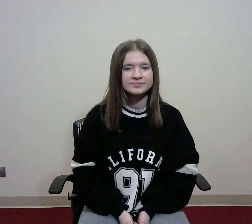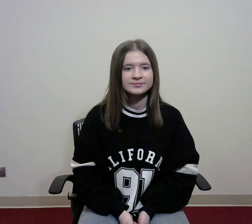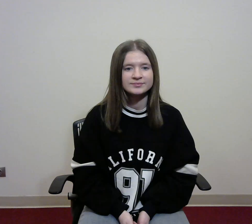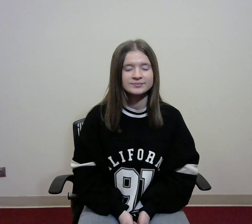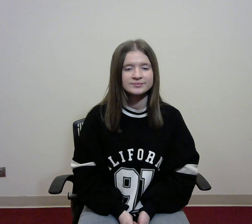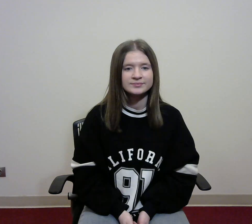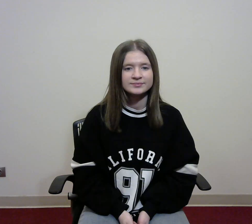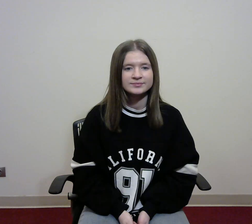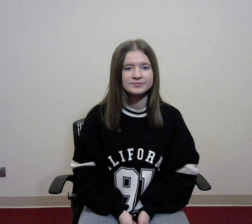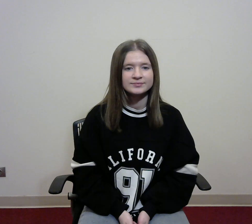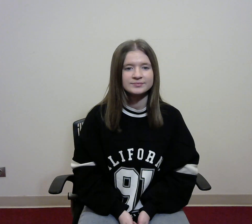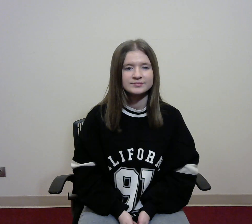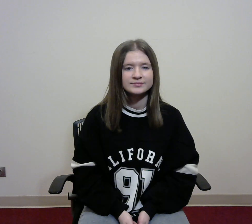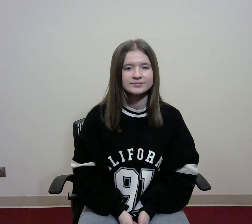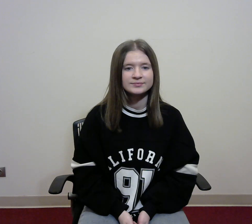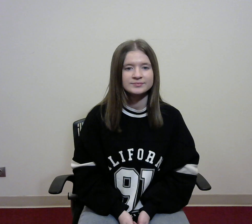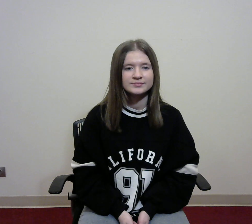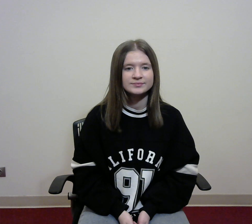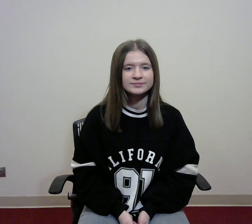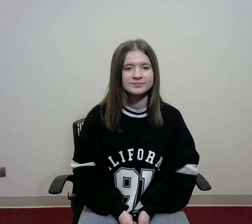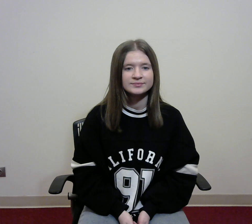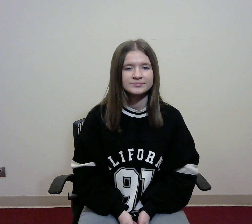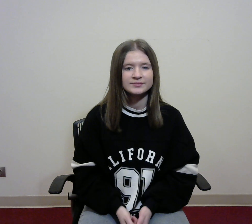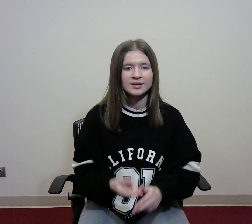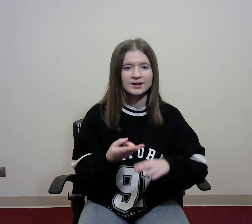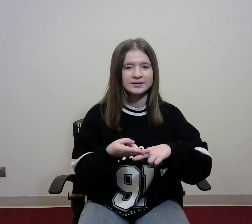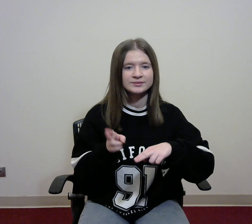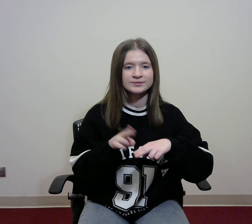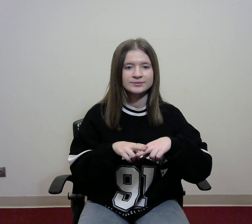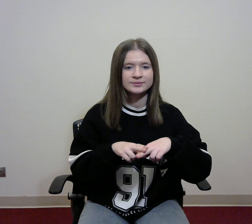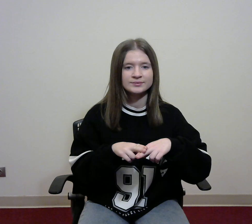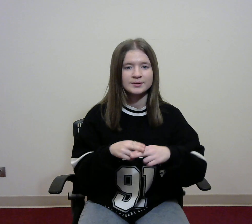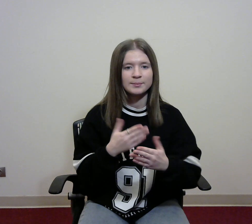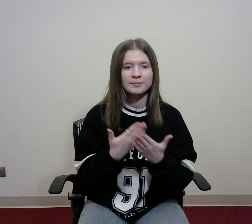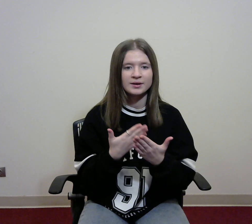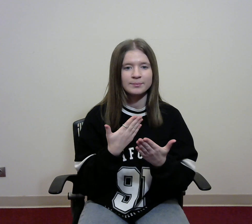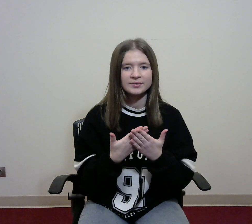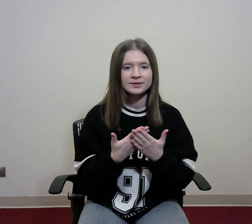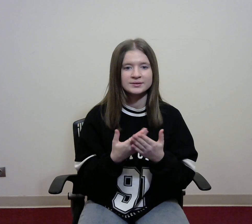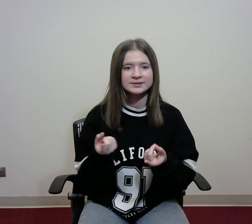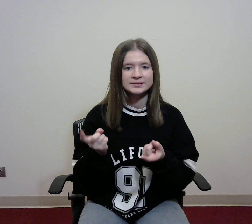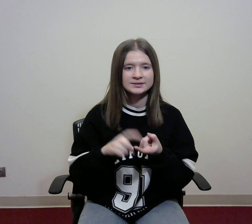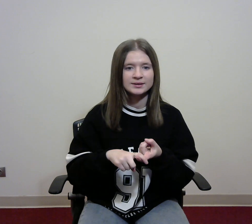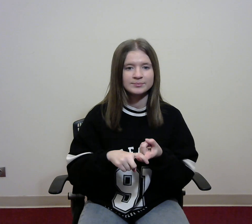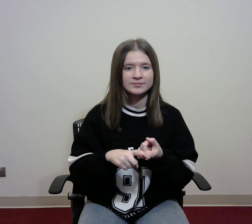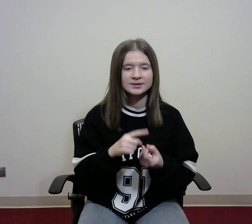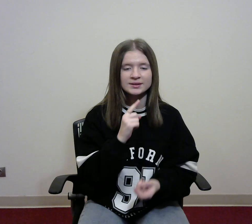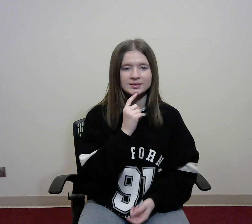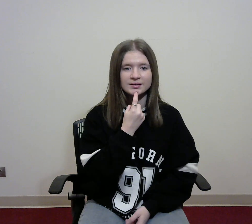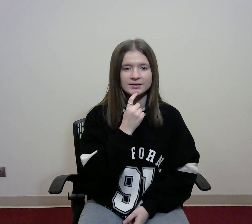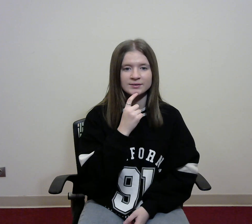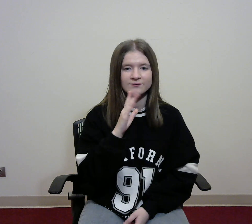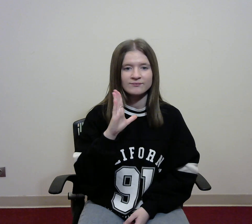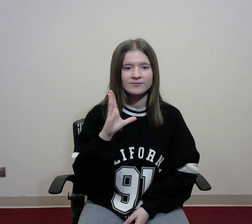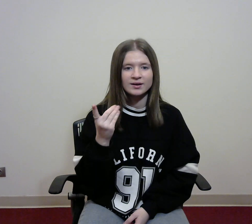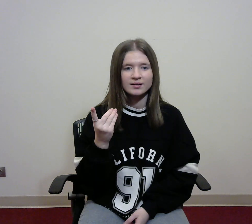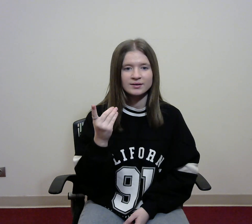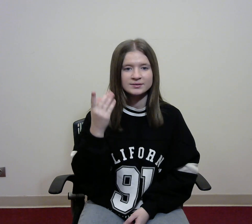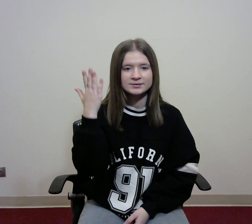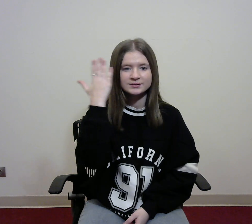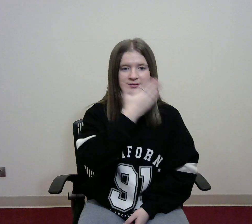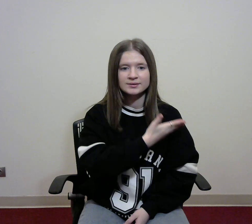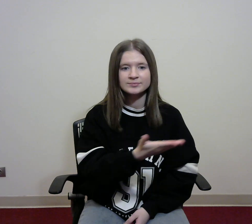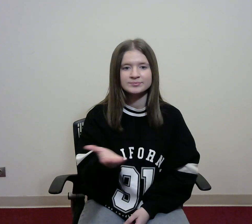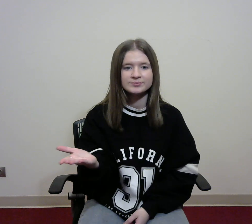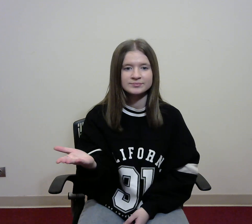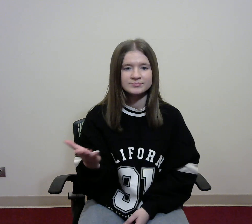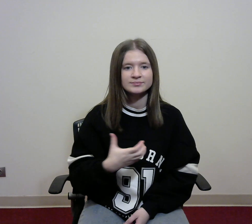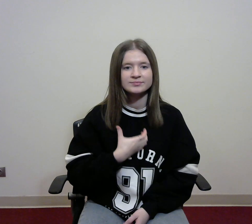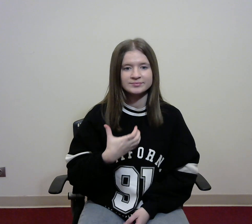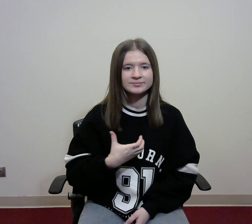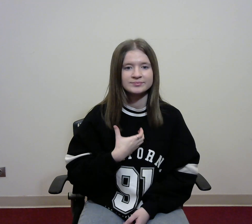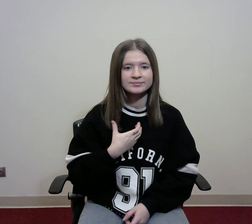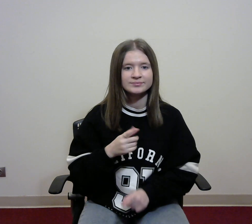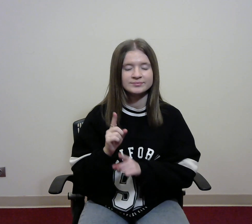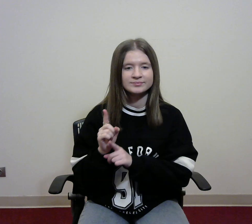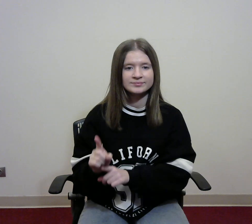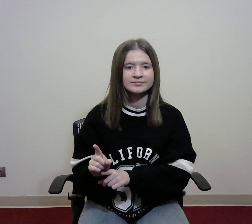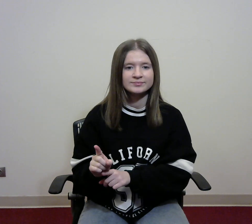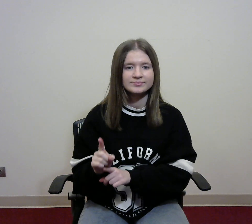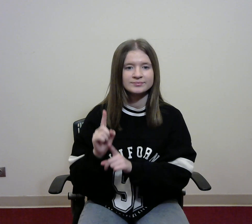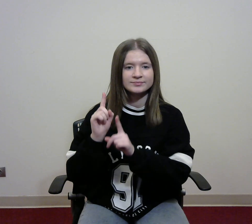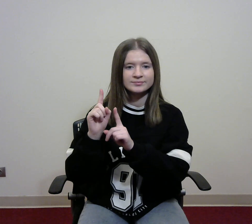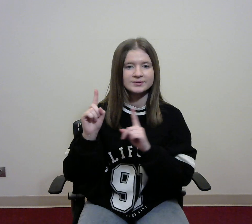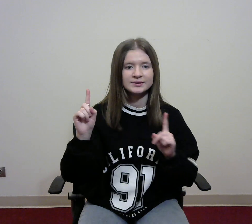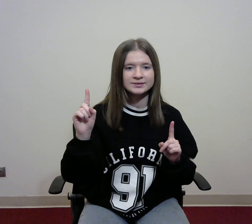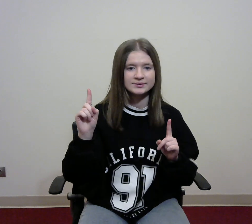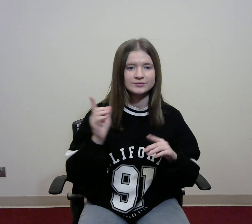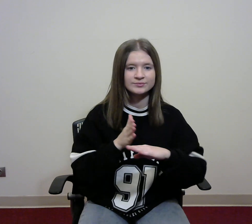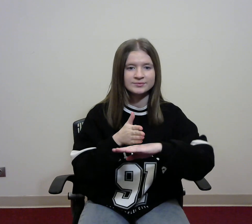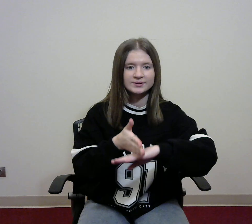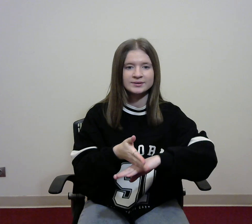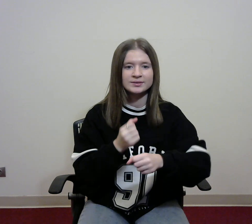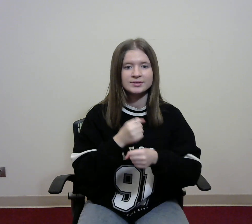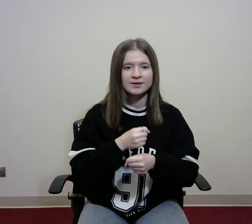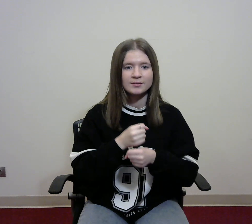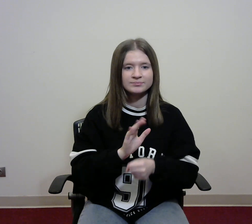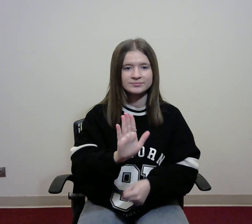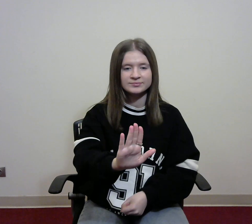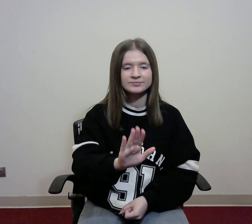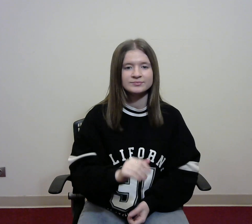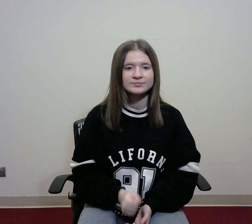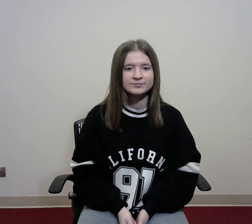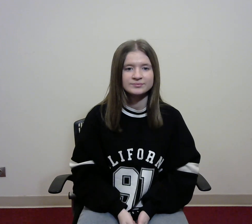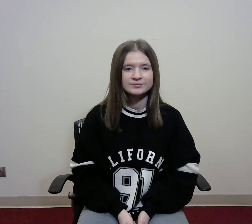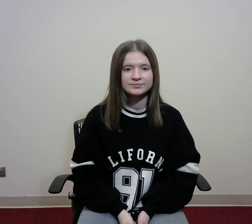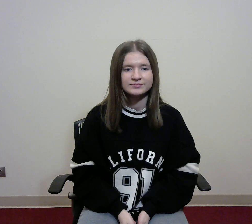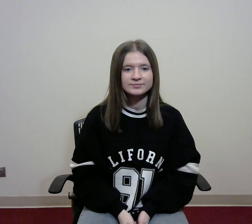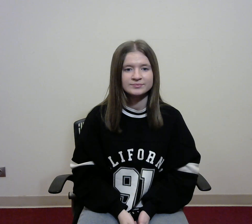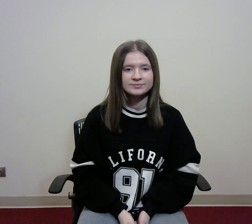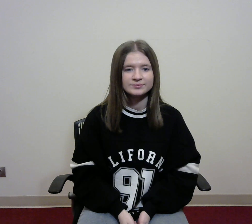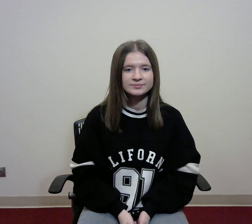Bu məsələ ilə bağlı Əmək və Əhalinin Sosial Müdafiəsi Nazirliyinə müraciət etməlisiniz